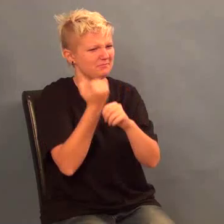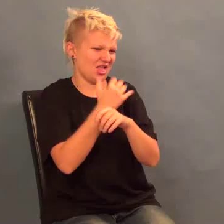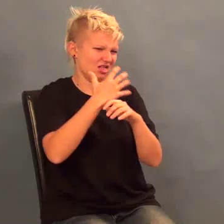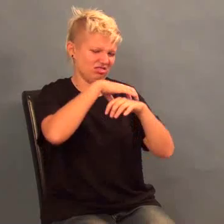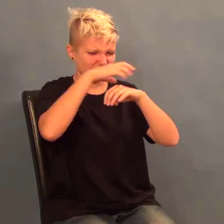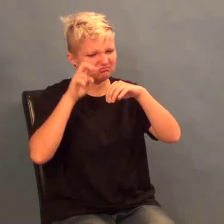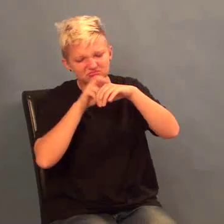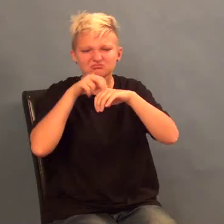Chłopiec wspiął się na ten głaz i zaczął się rozglądać.